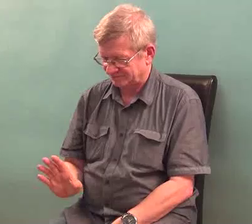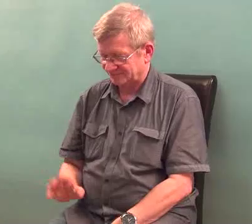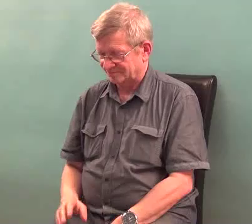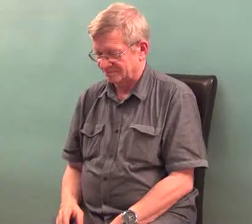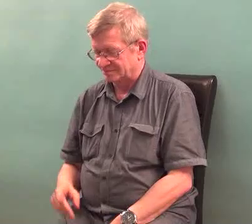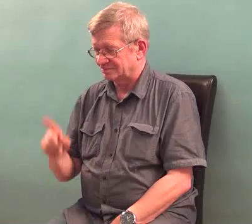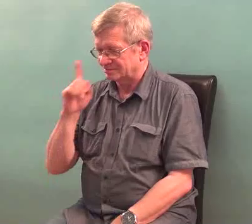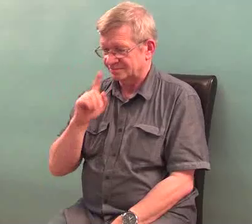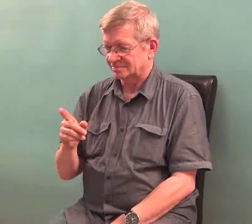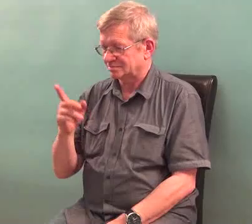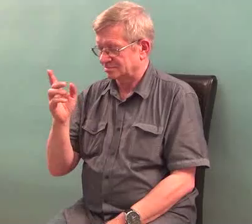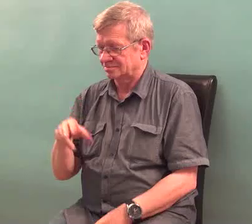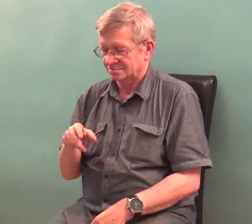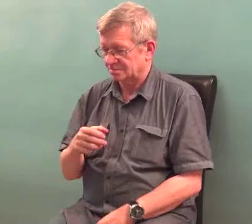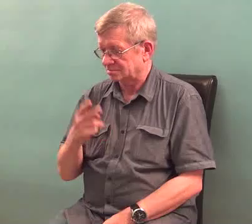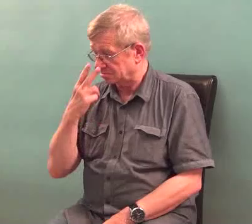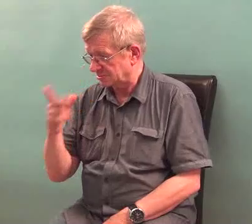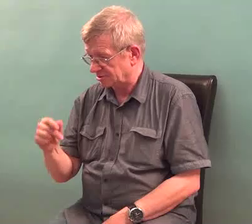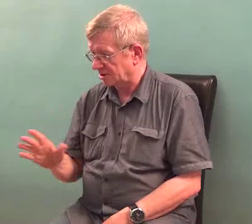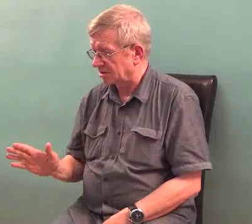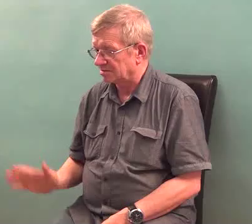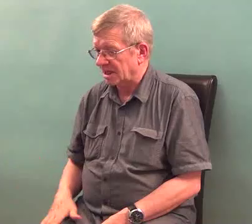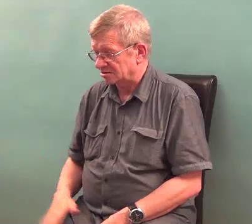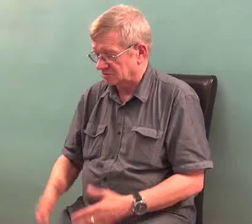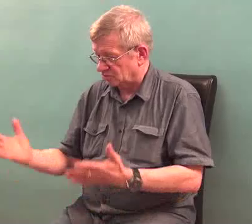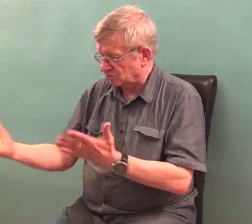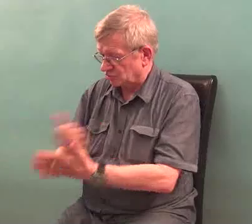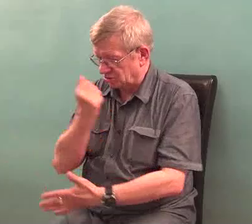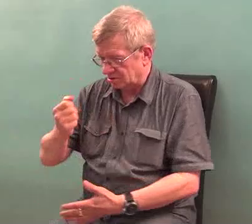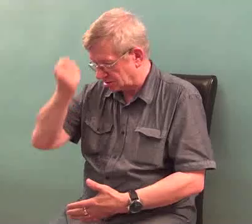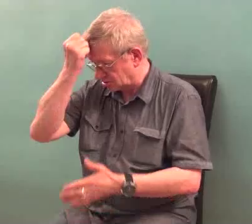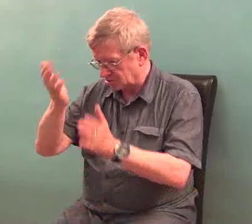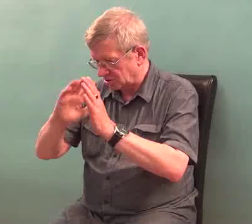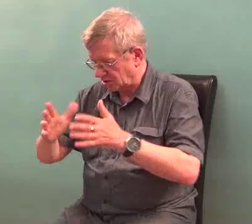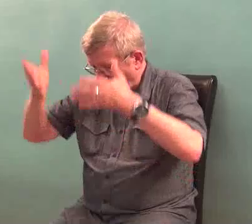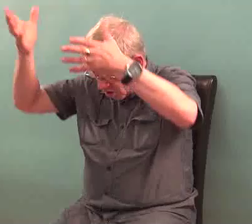Chłopiec widzi, że pies włożył pysk do słoja.